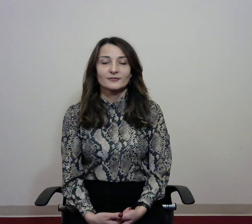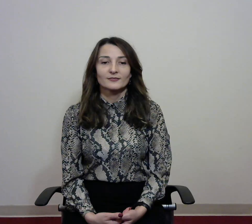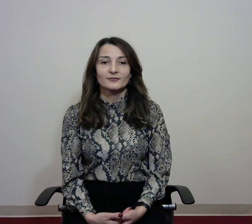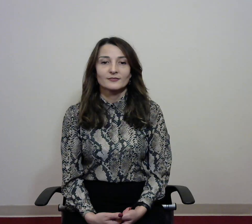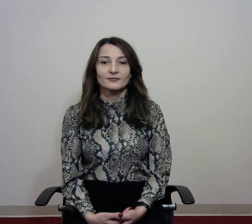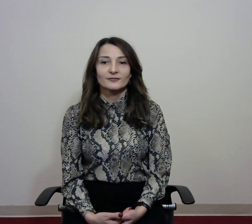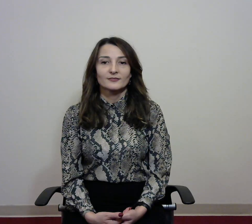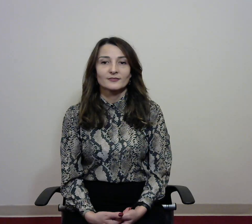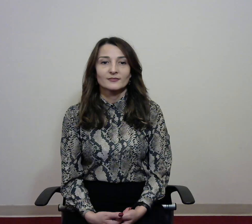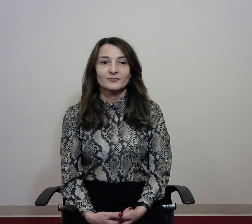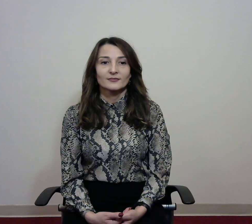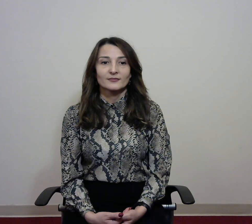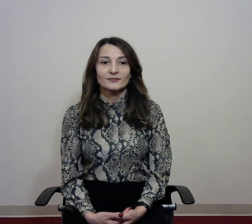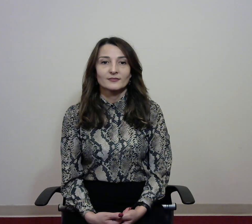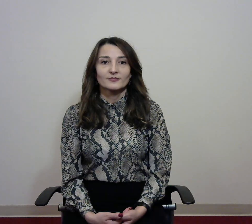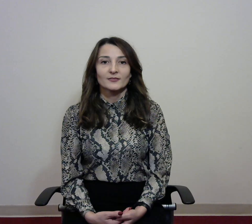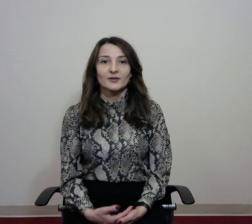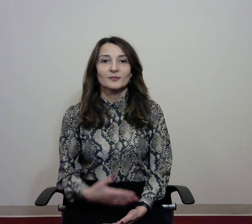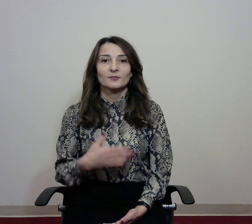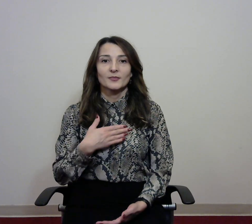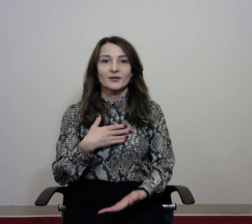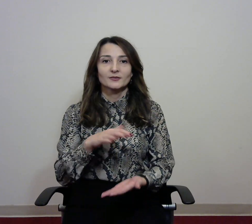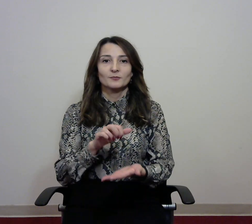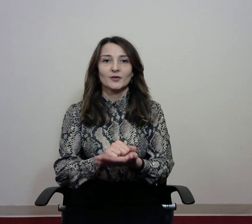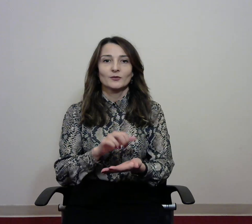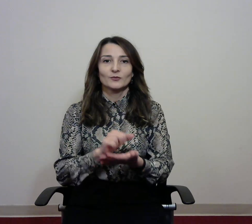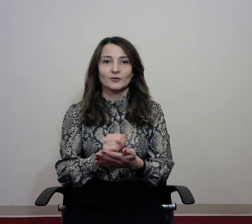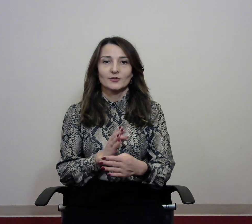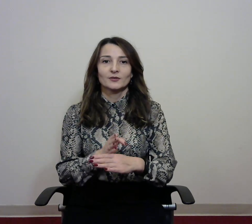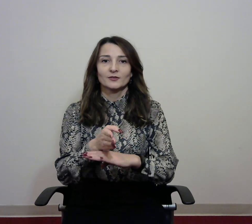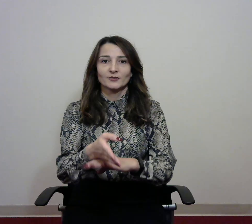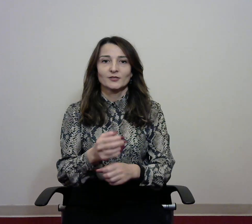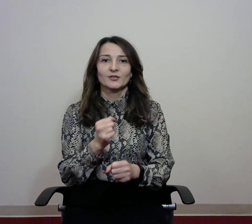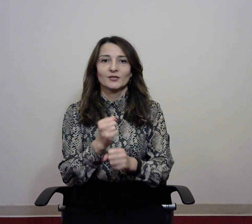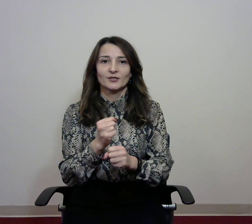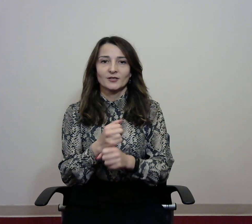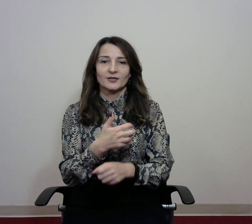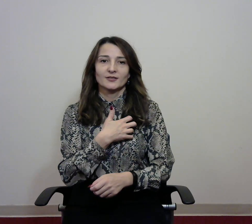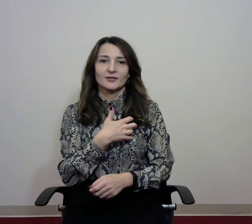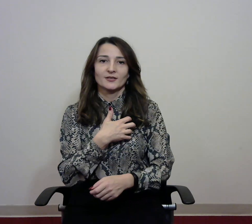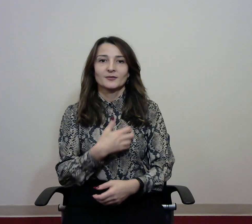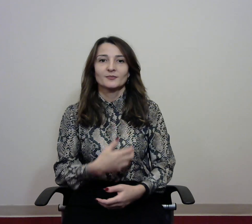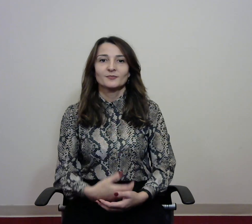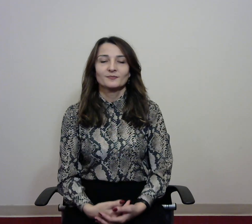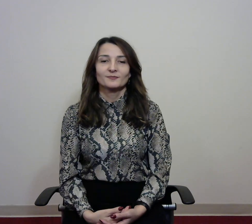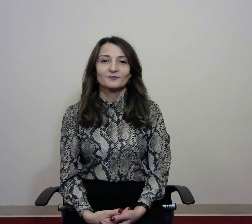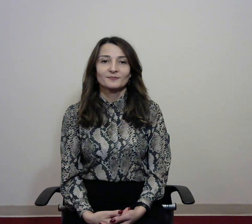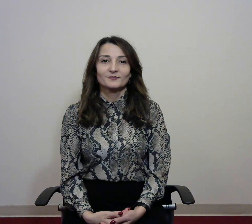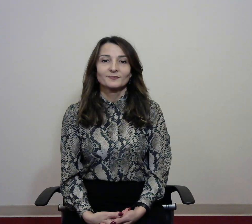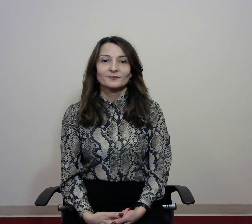Mən məşğulluğa müraciət etmək istəyirəm